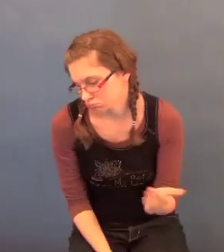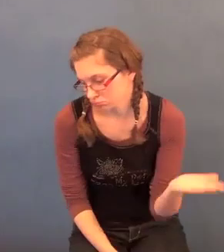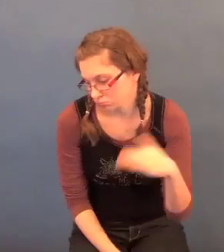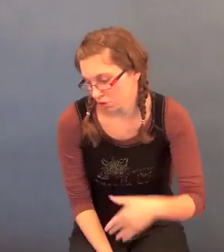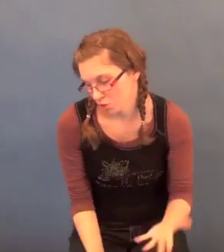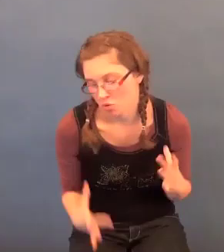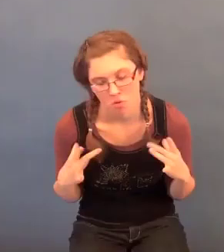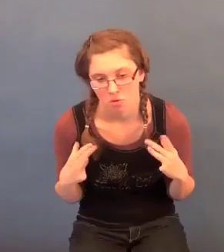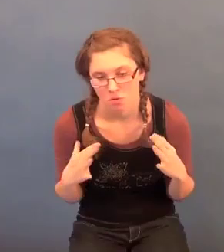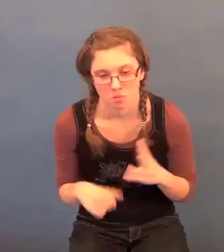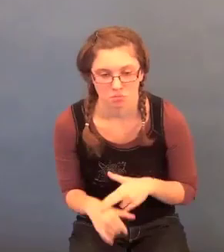Mam wolne godziny.